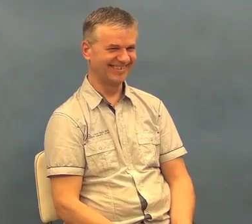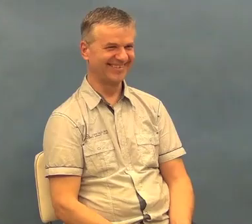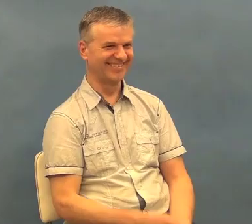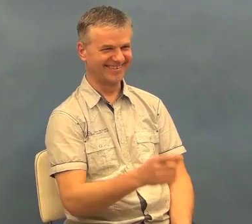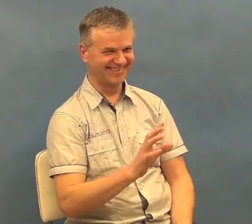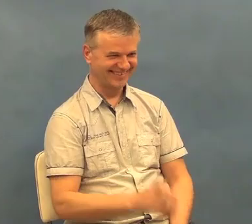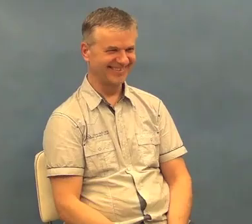To ładne.